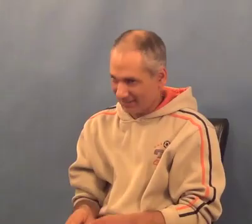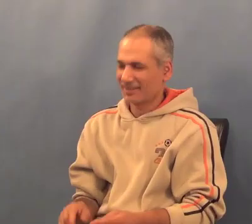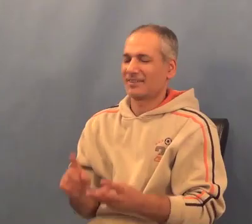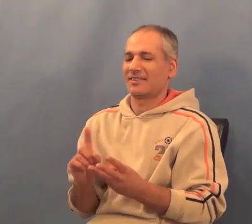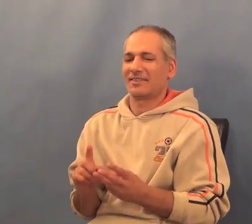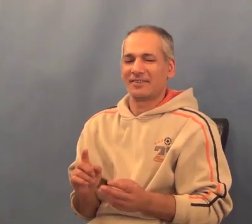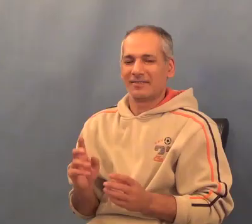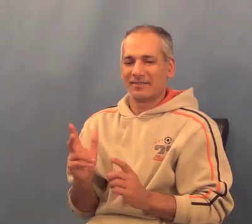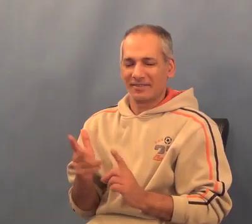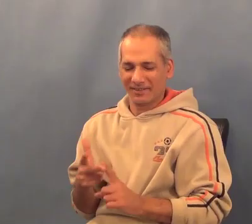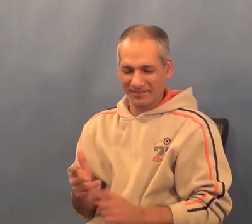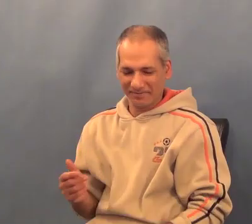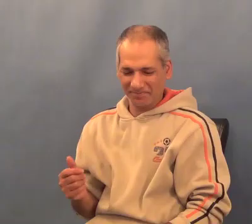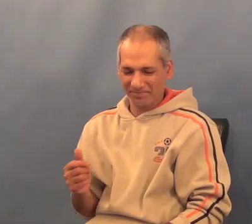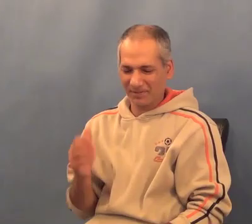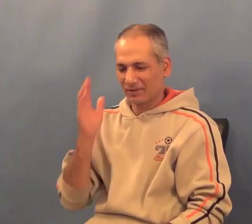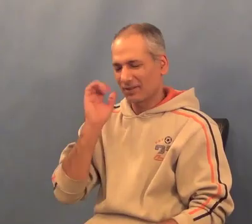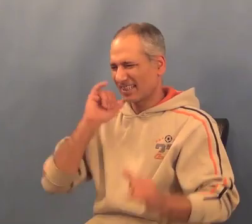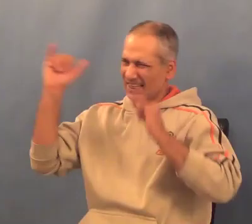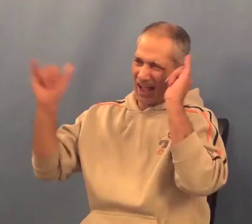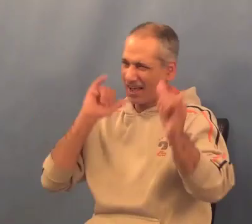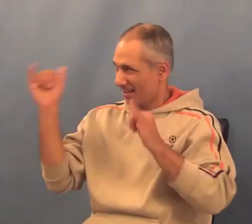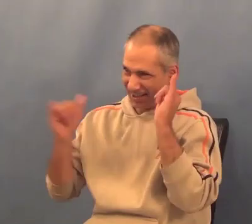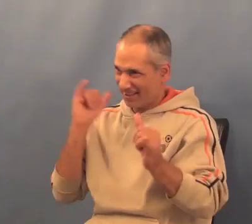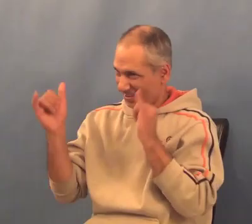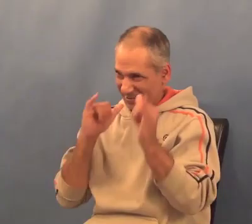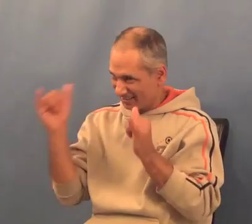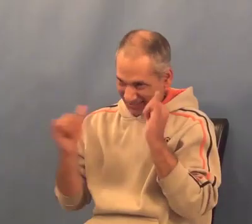Po trzecie, hałas.